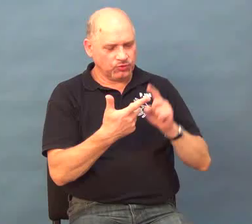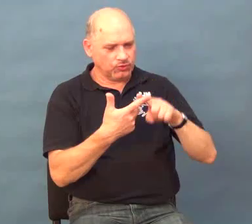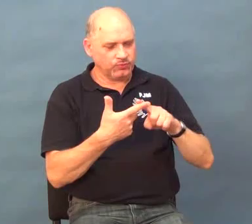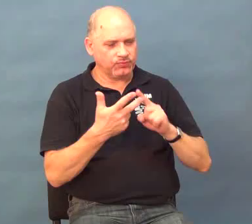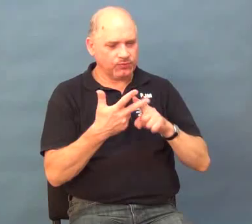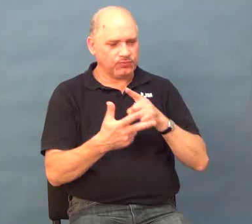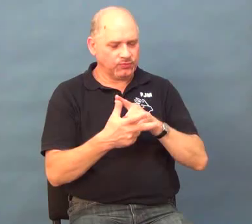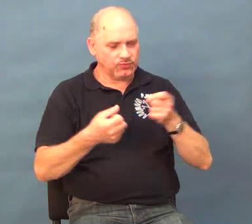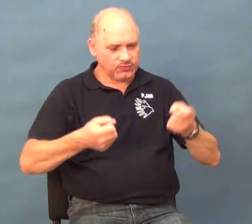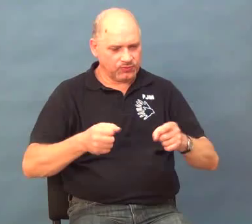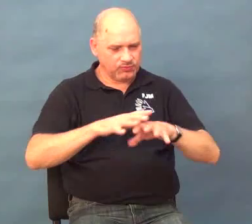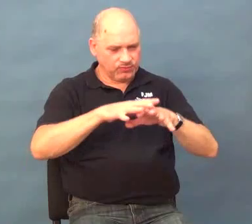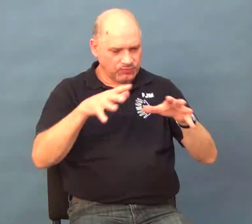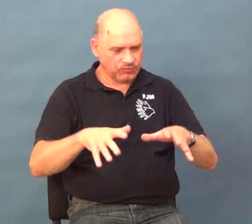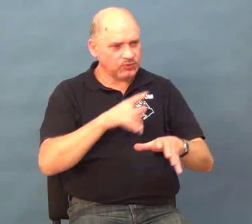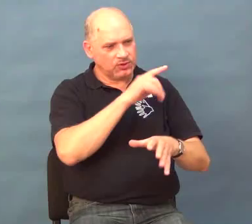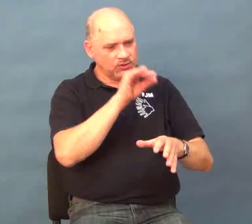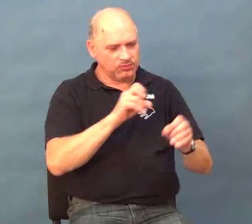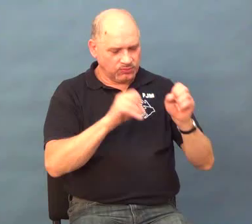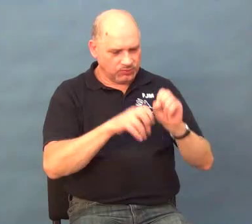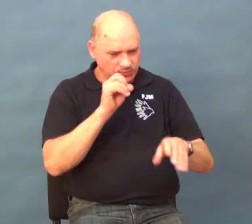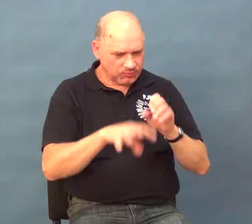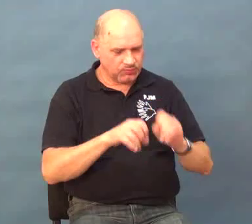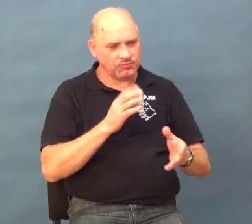Drugi, trzeci i pierwszy kosz są pełne, ale mężczyzna je jeszcze zapełnia.